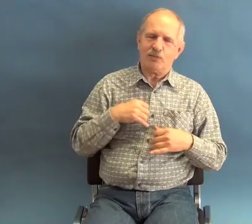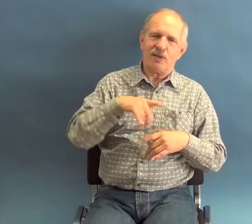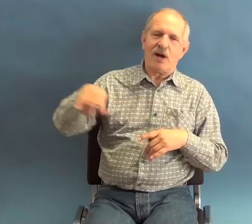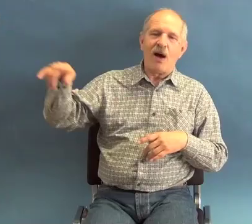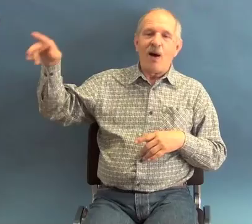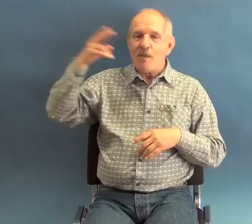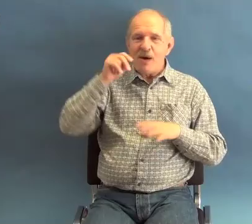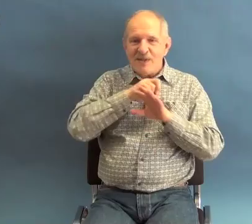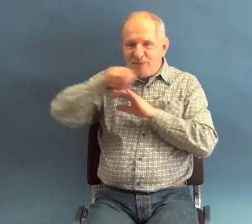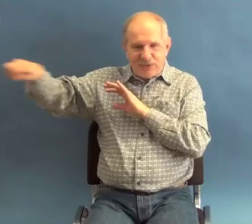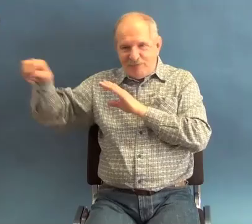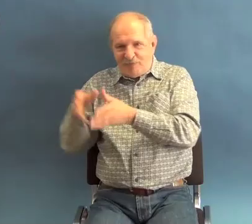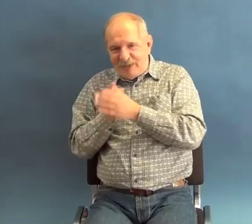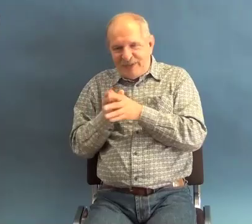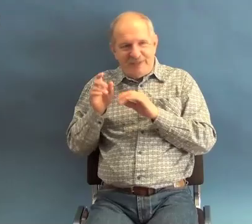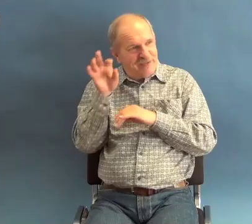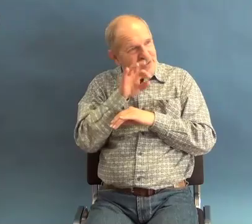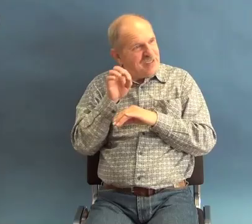Smarkacz przygląda się z ukrycia.